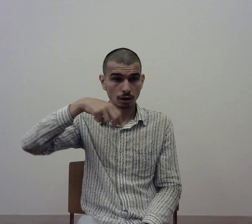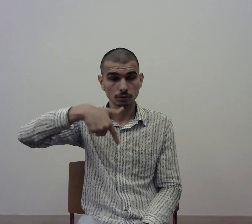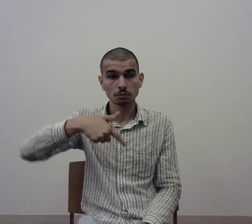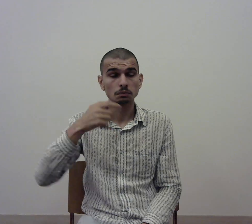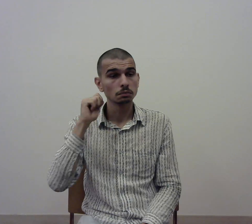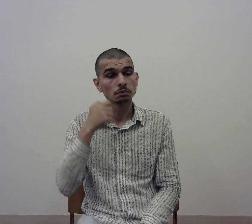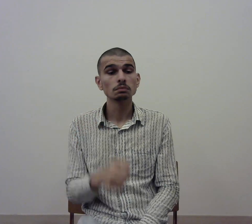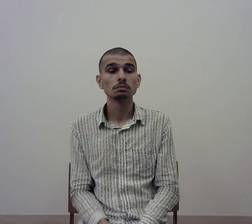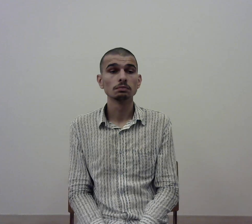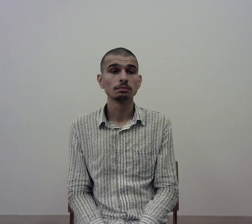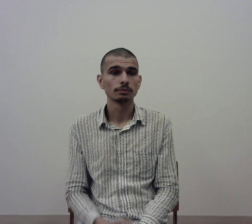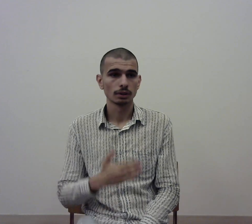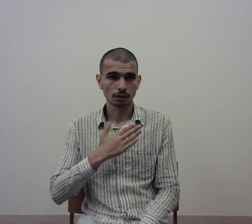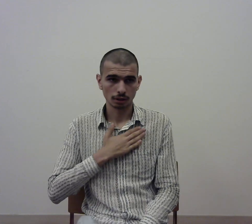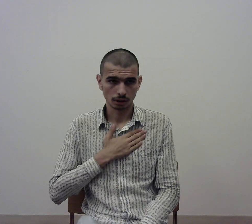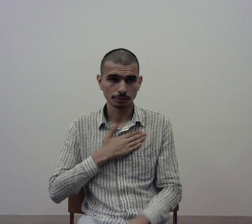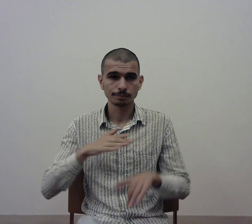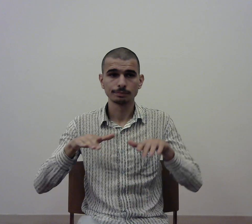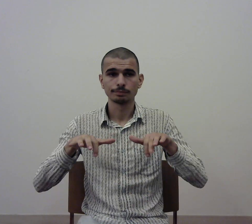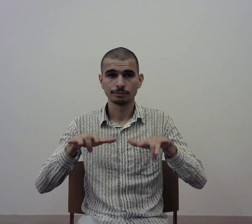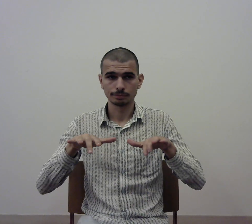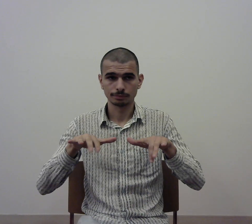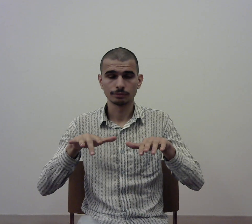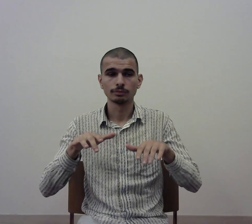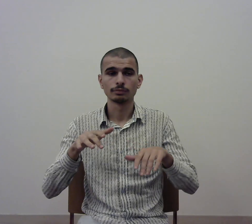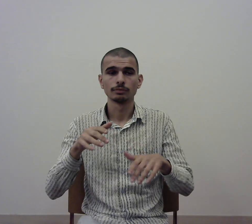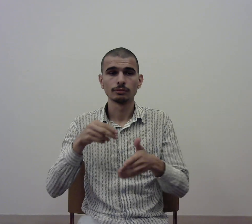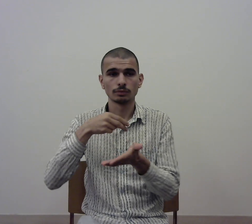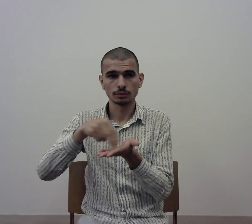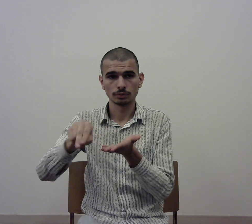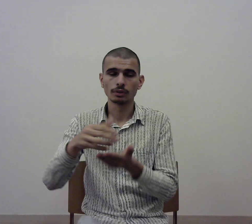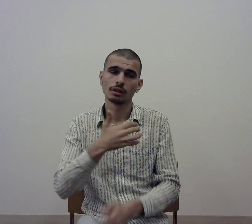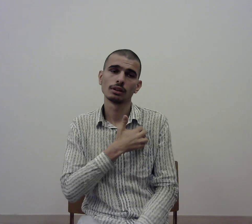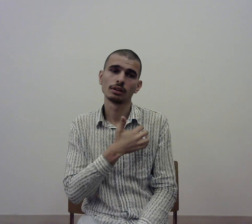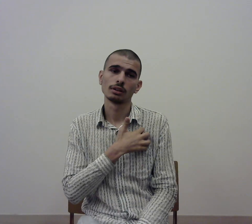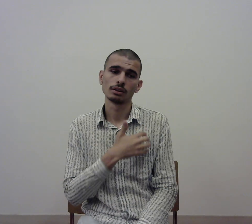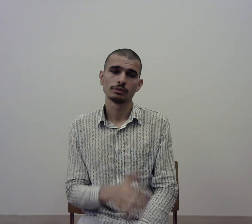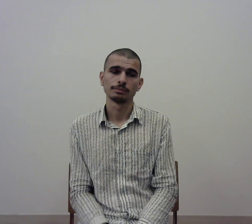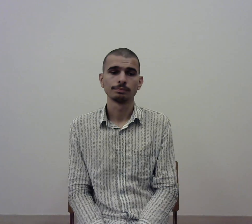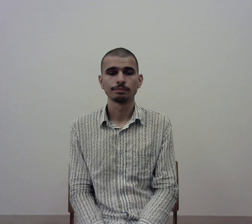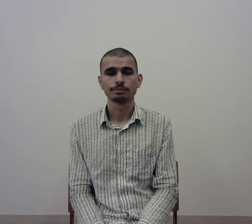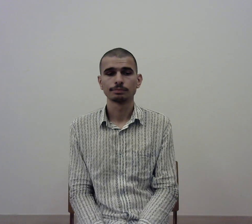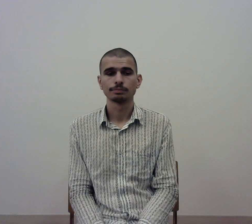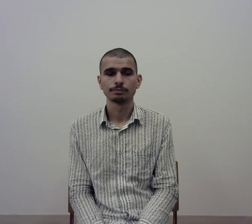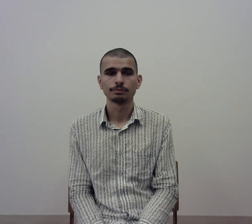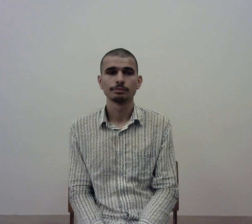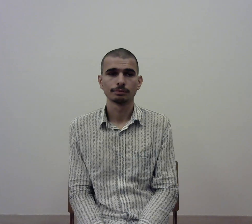Mən kompüter almaq istəyirəm